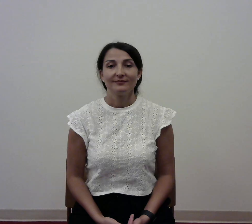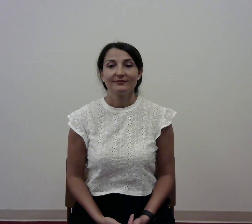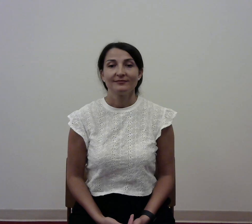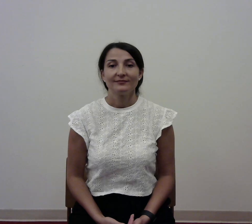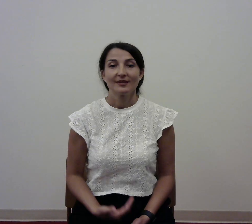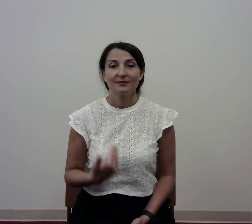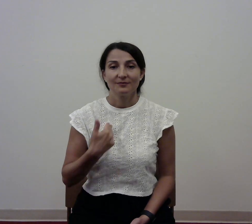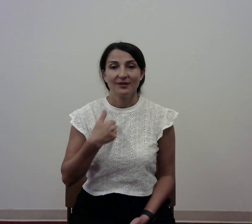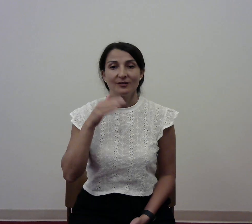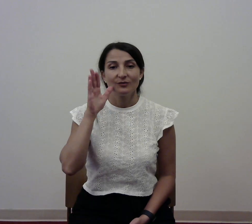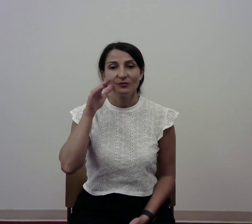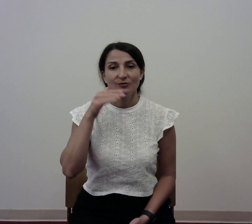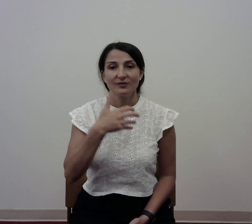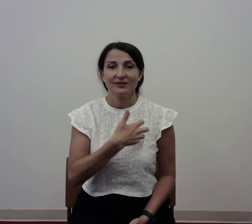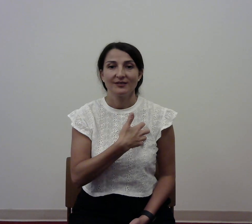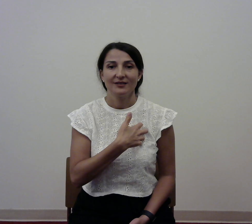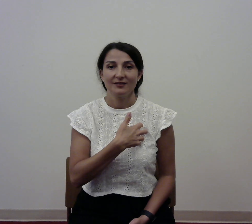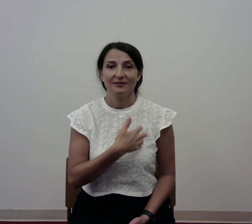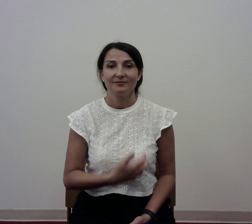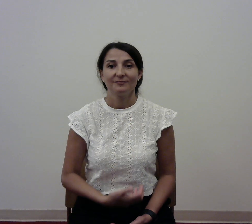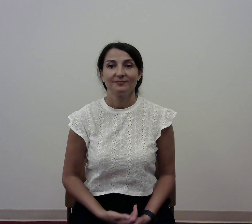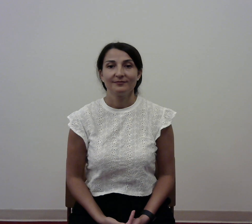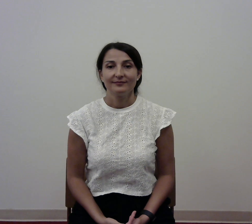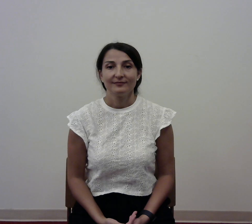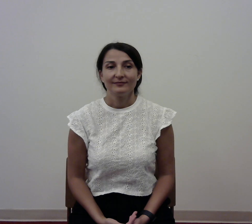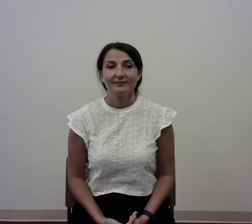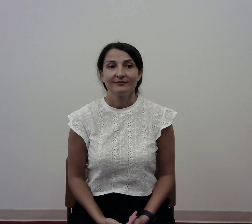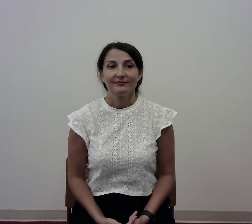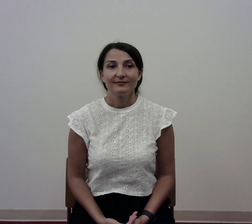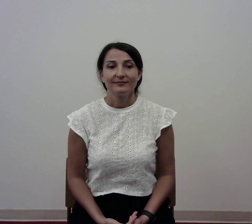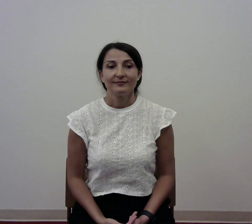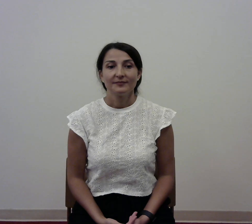Mən su istəyirəm